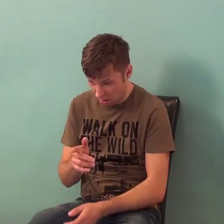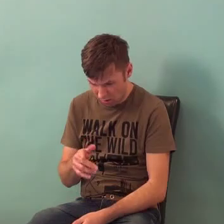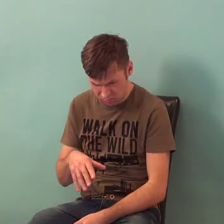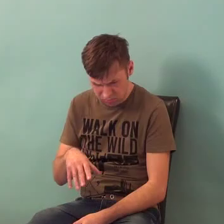To początek?